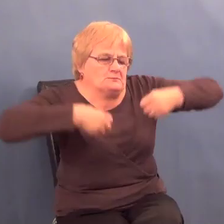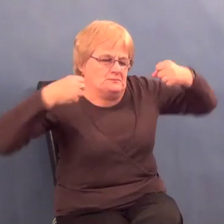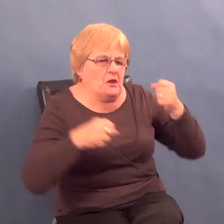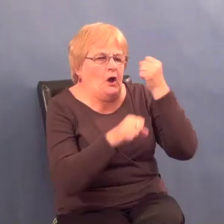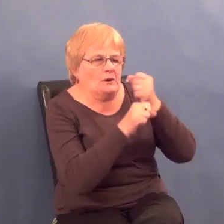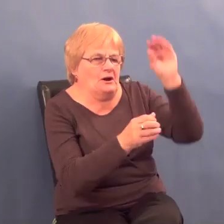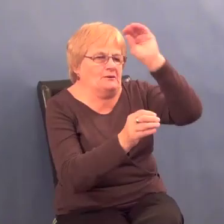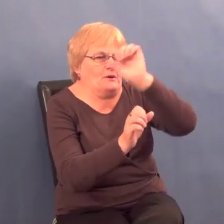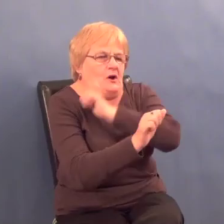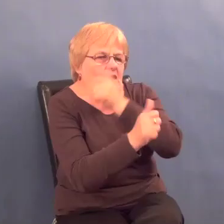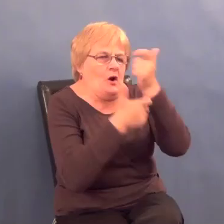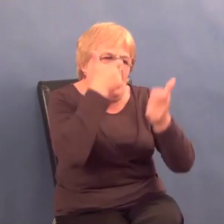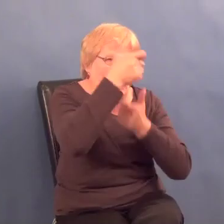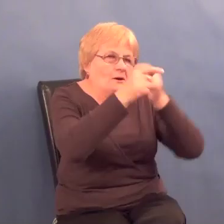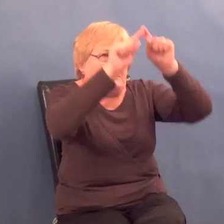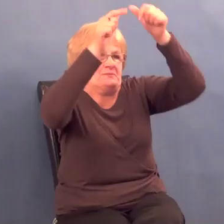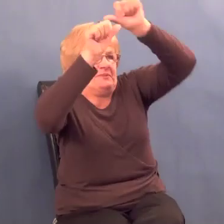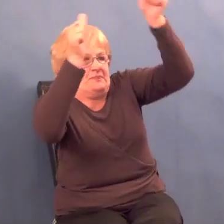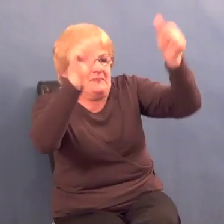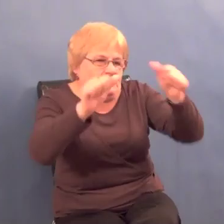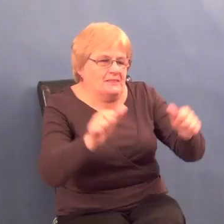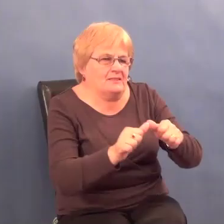Robi, montuje okno.